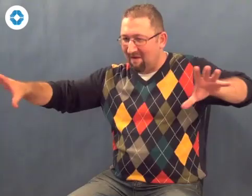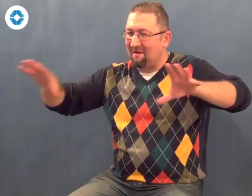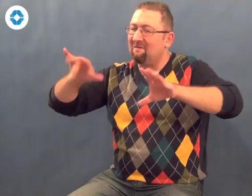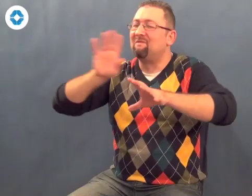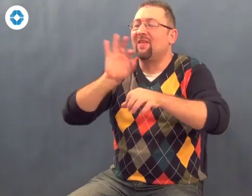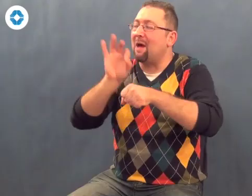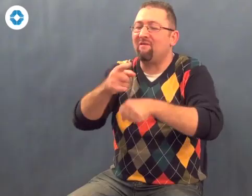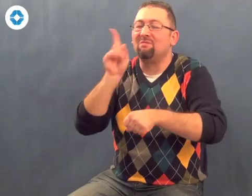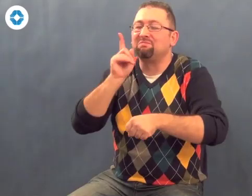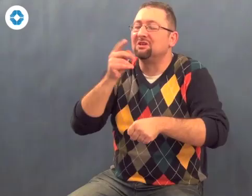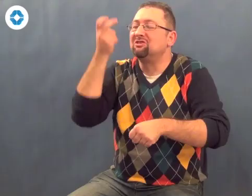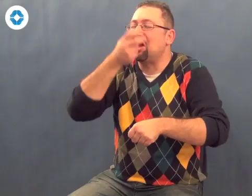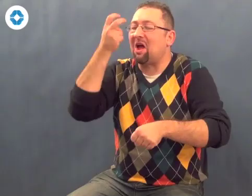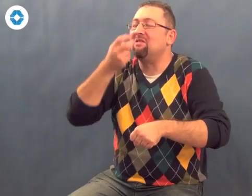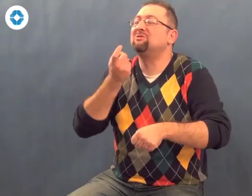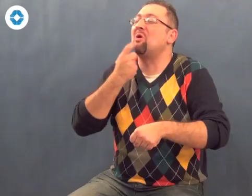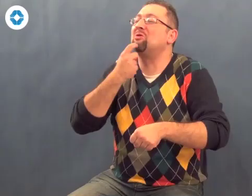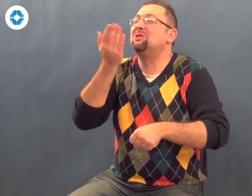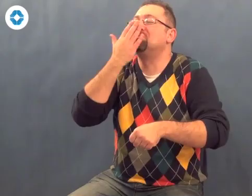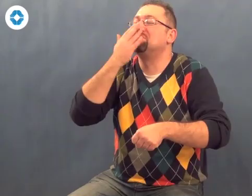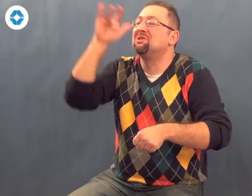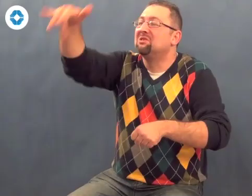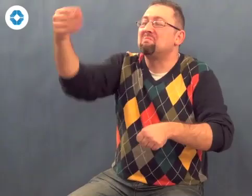Na pewno chłopiec jest ciekaw co jest w środku.